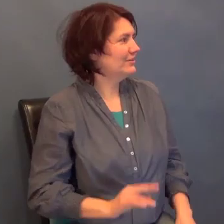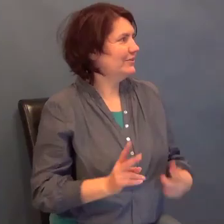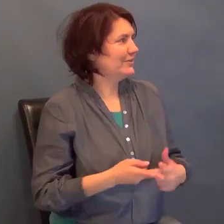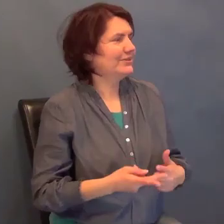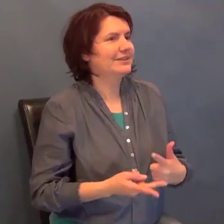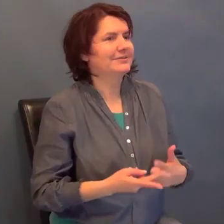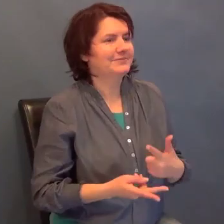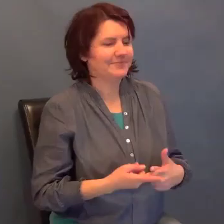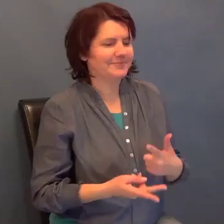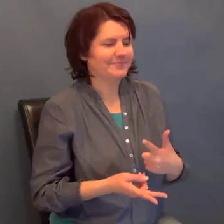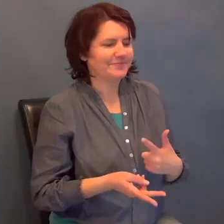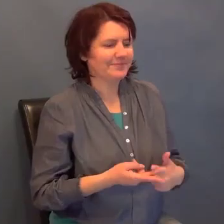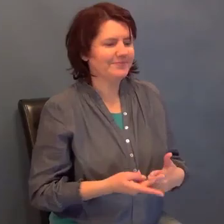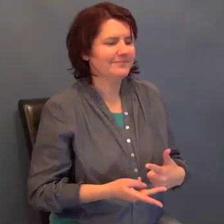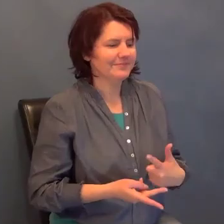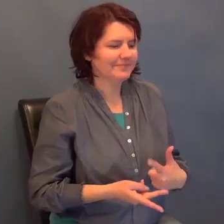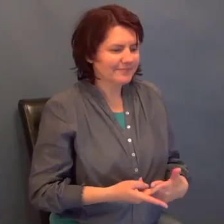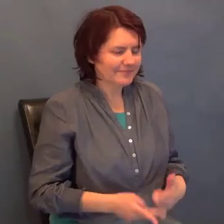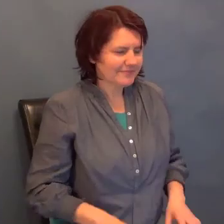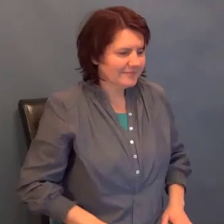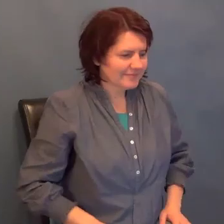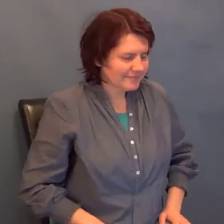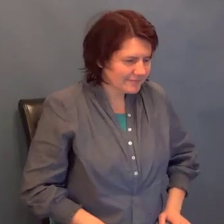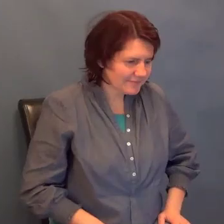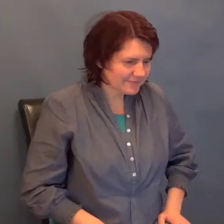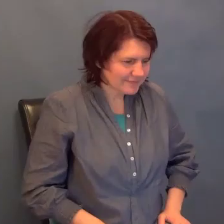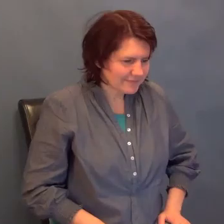Jeszcze drugi termin?